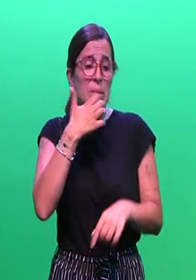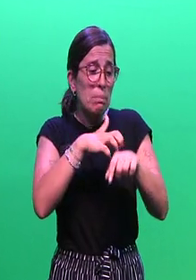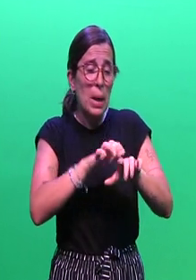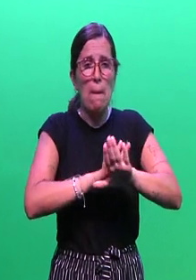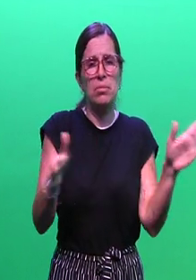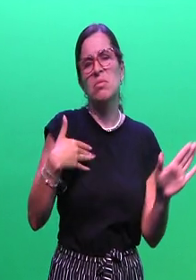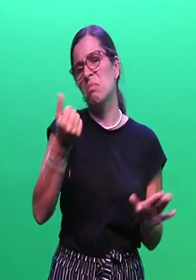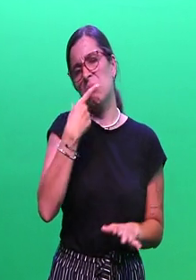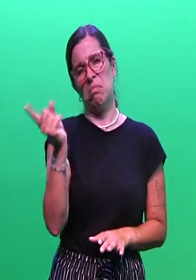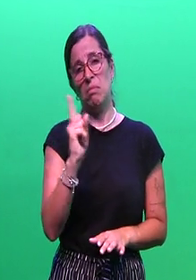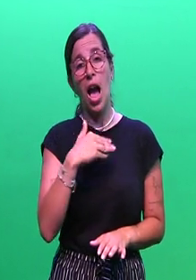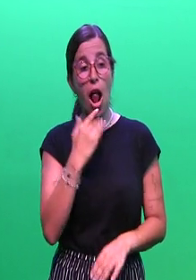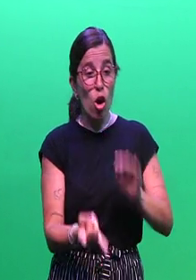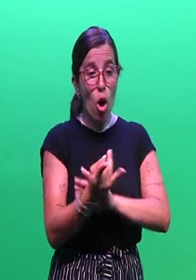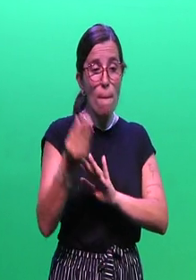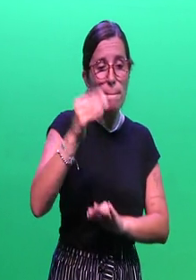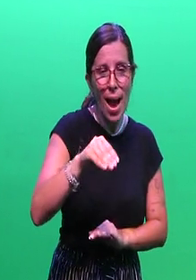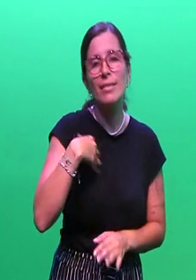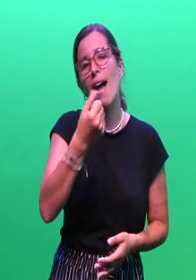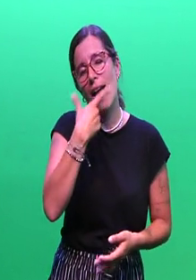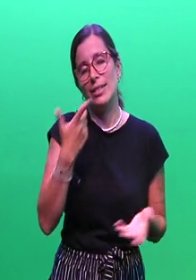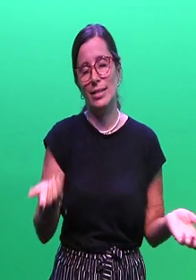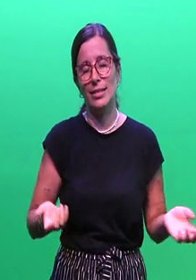Si només em pica no em prenc res, si em passa alguna altra cosa sí.